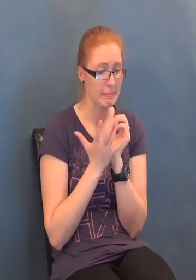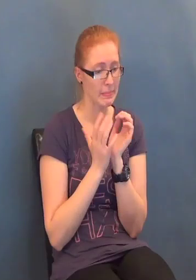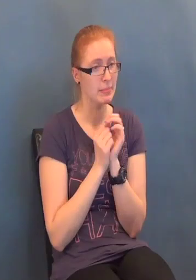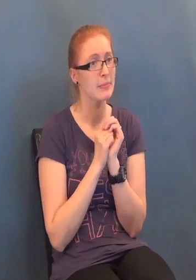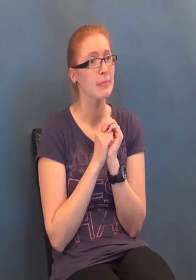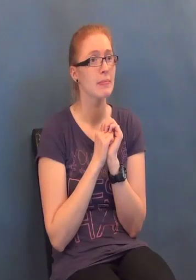Mnie nie bardzo.